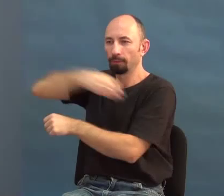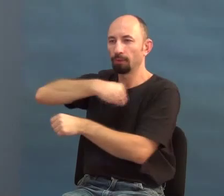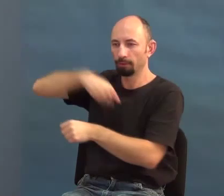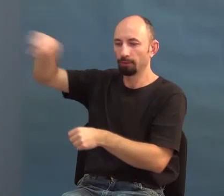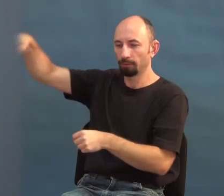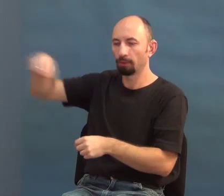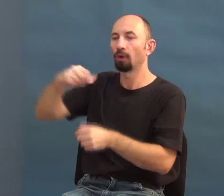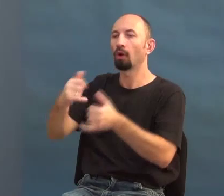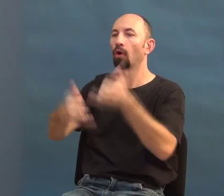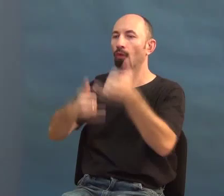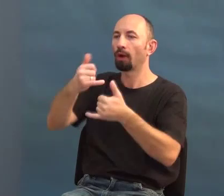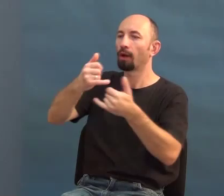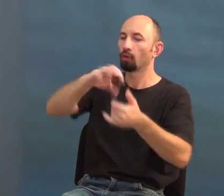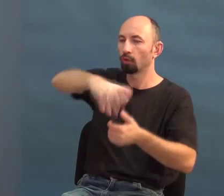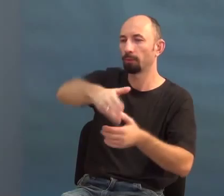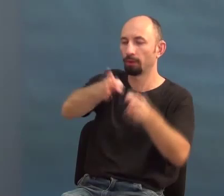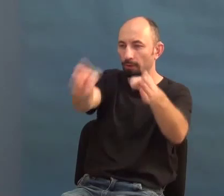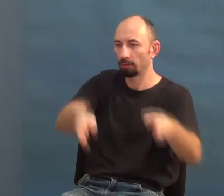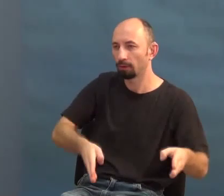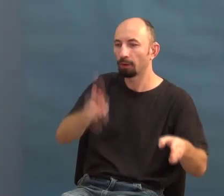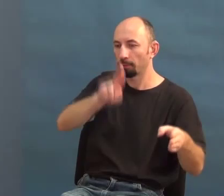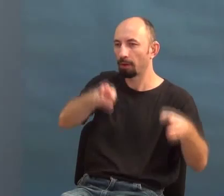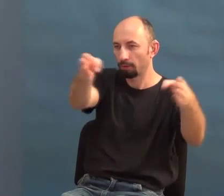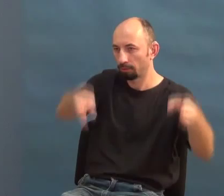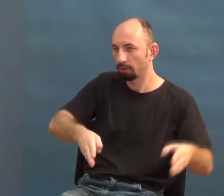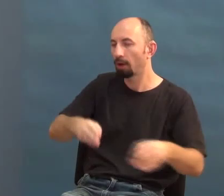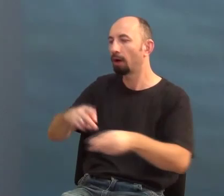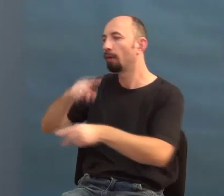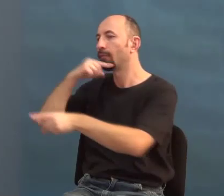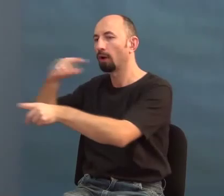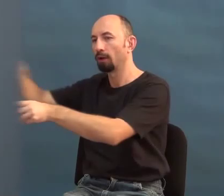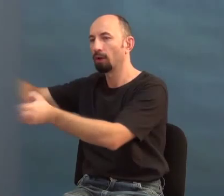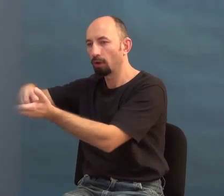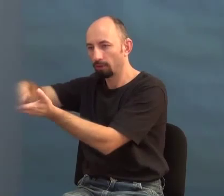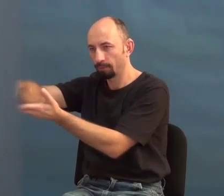Jest tak, że niebieski chodnik jest tylko dla rowerzystów, a czerwony chodnik dla pieszych.